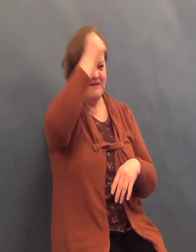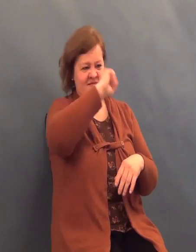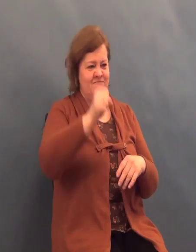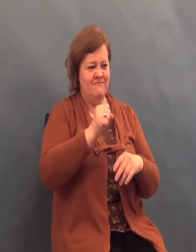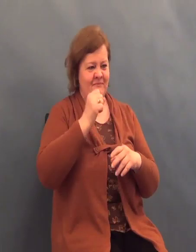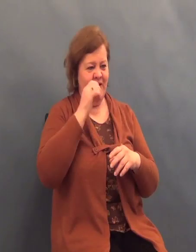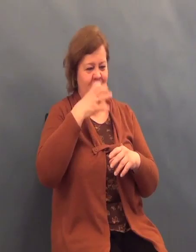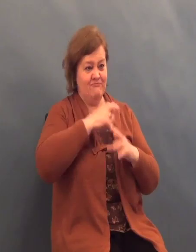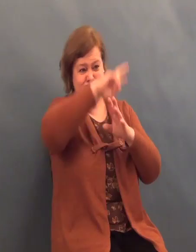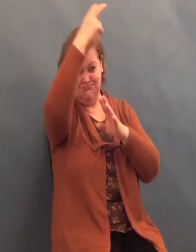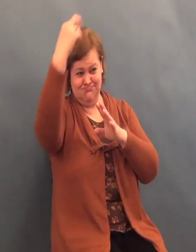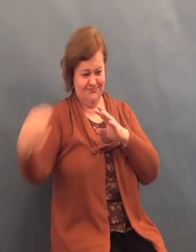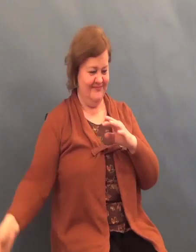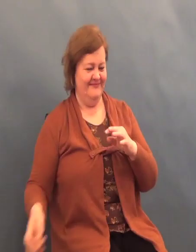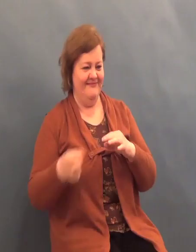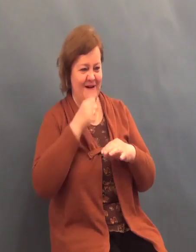Kot spada na ziemię, a babcia z góry grozi mu ręką.